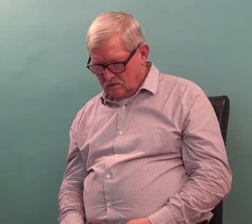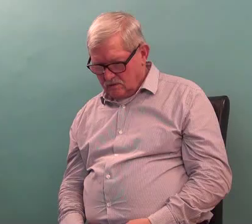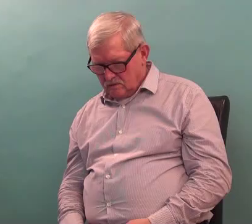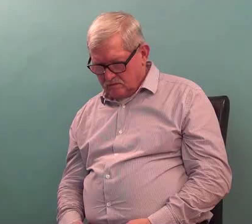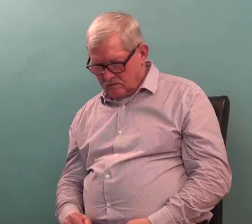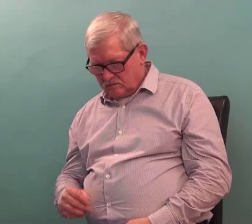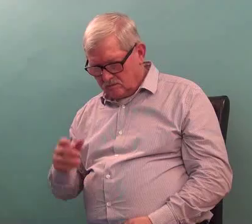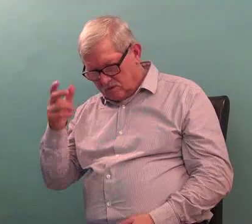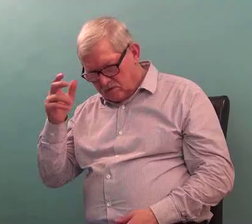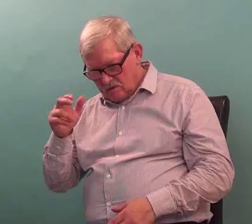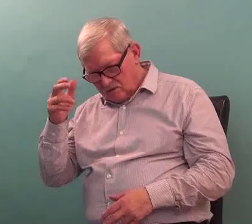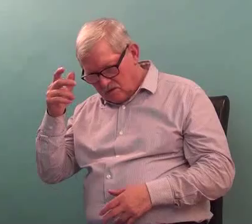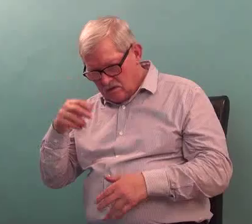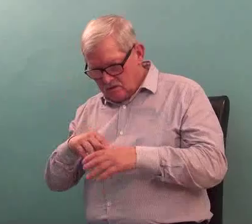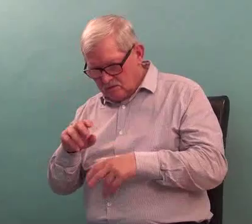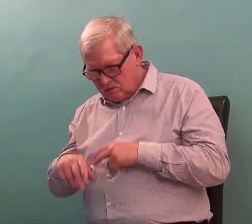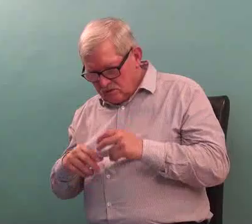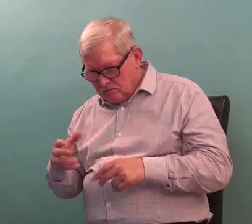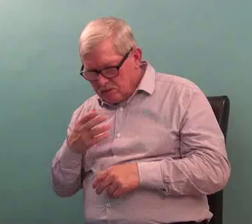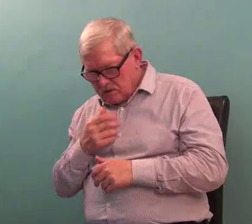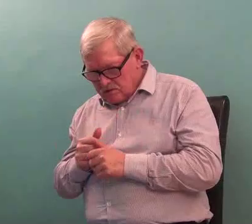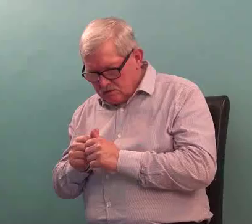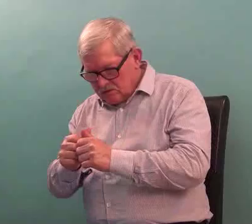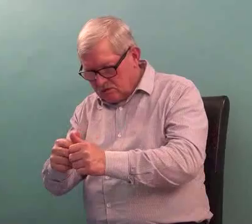Jeleń biegnie, a pies biegnie za nim.